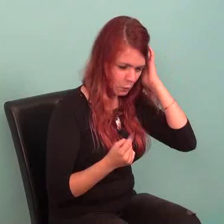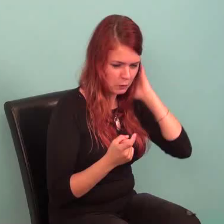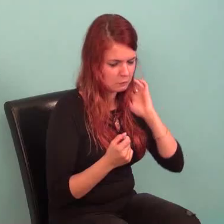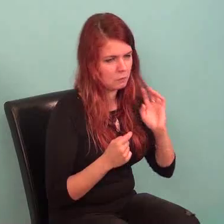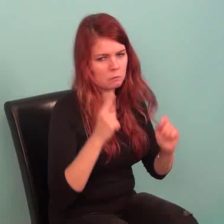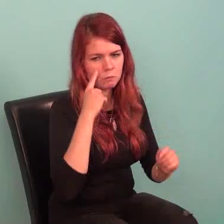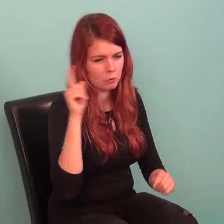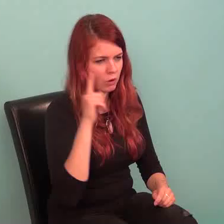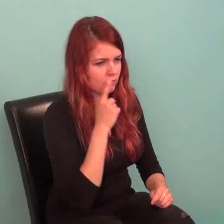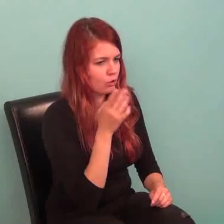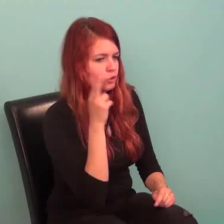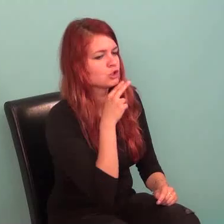Zauważa chłopaka, który je gruszki.